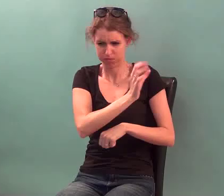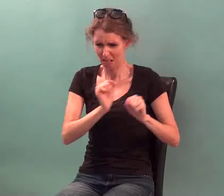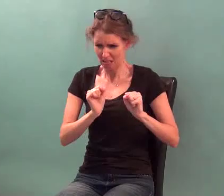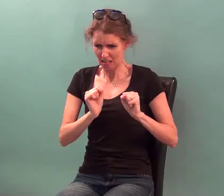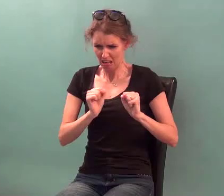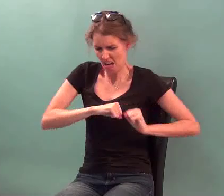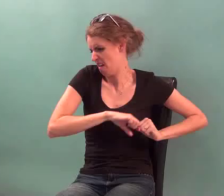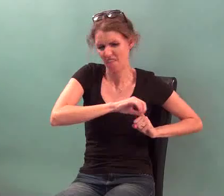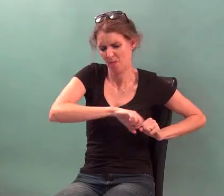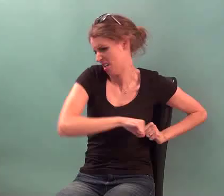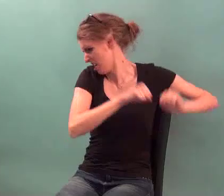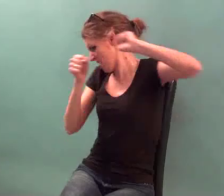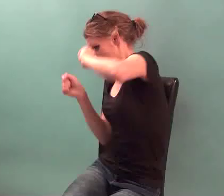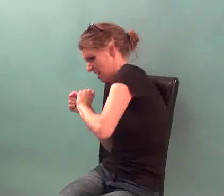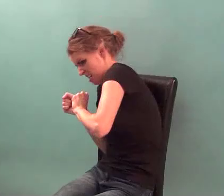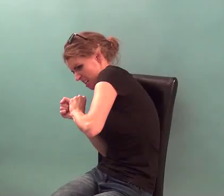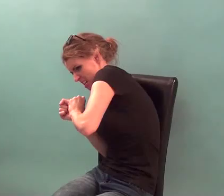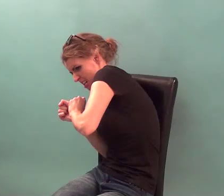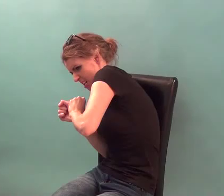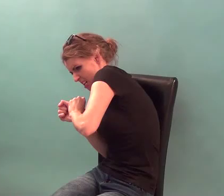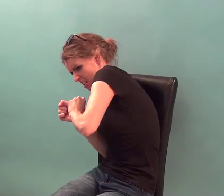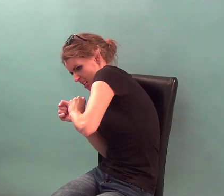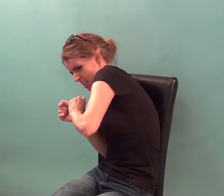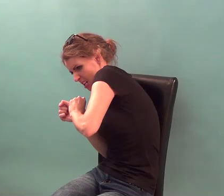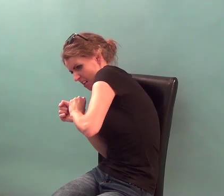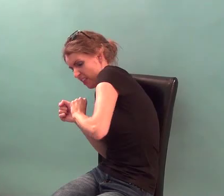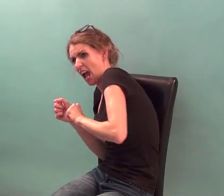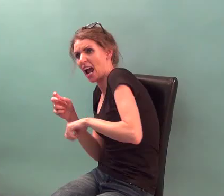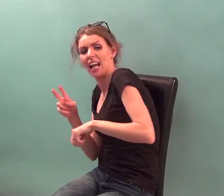Myszka odwraca się na bok i zakrywa kołdrą.